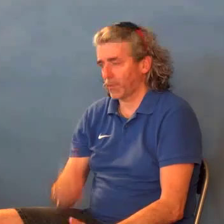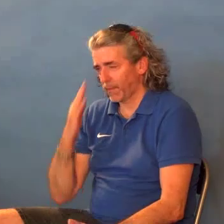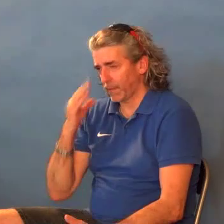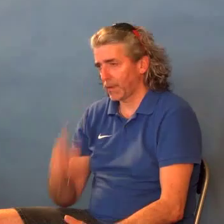Wiem.